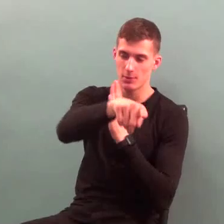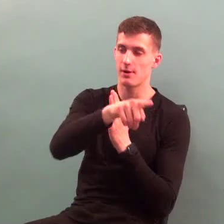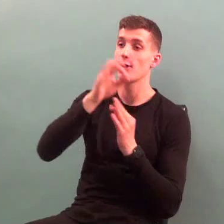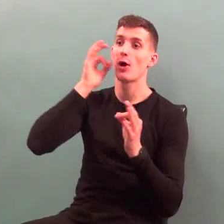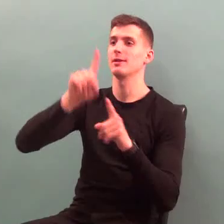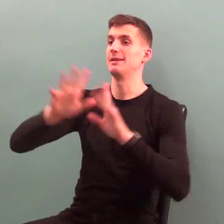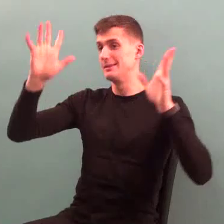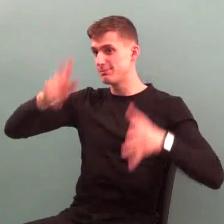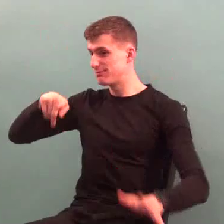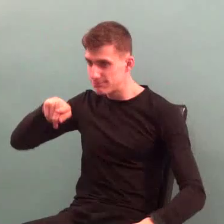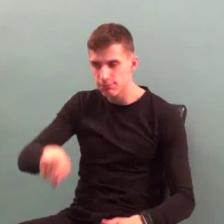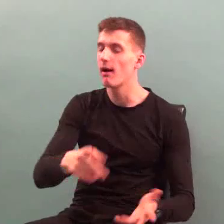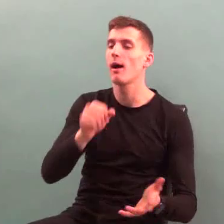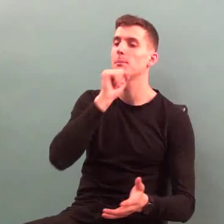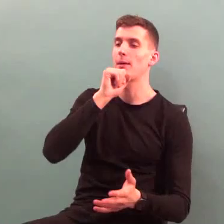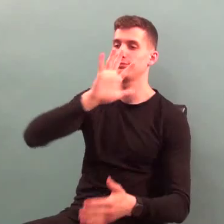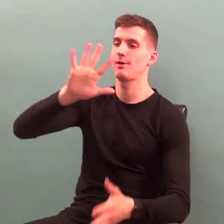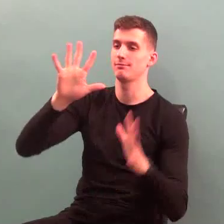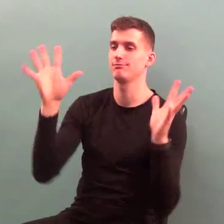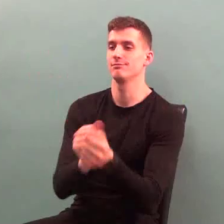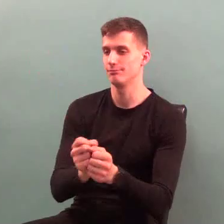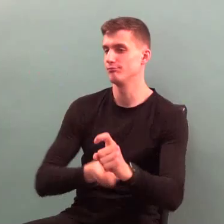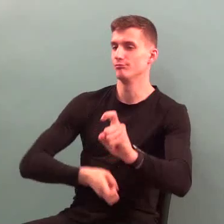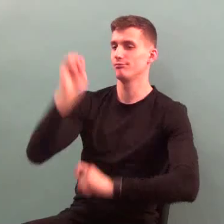Kot też biegnie, ale babcia go łapie i wyrzuca.